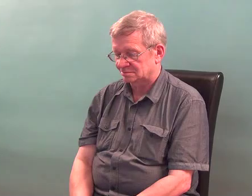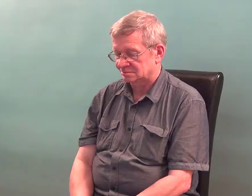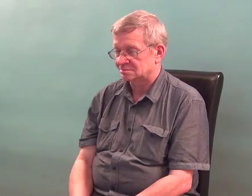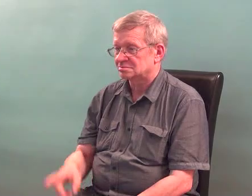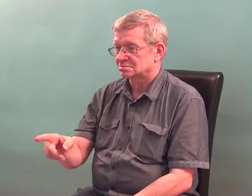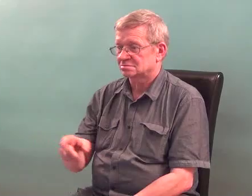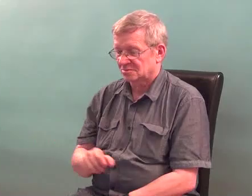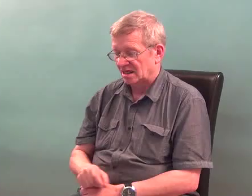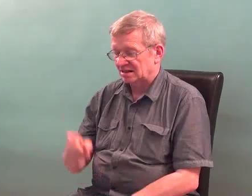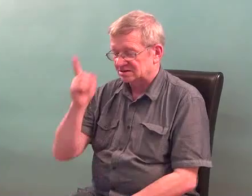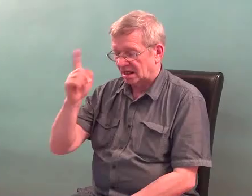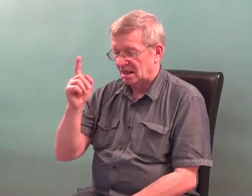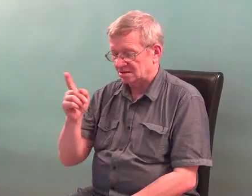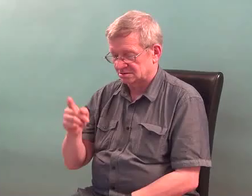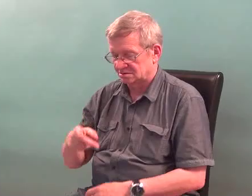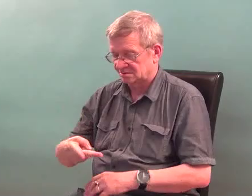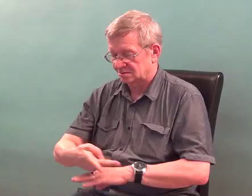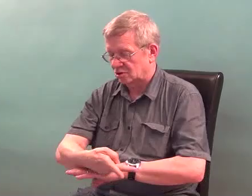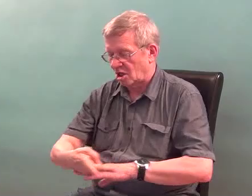Jest zakaz jeżdżenia po torze.